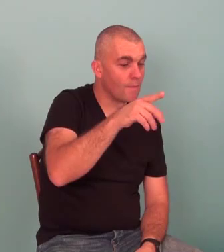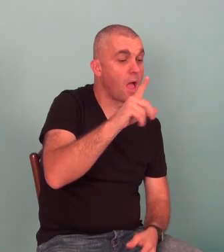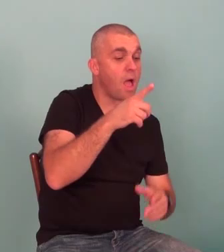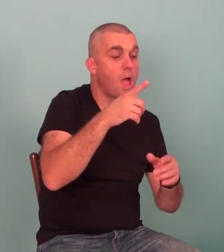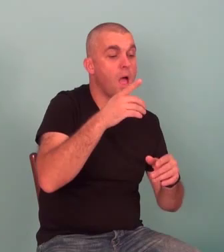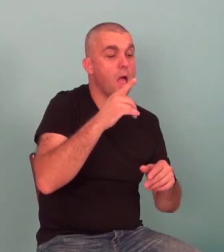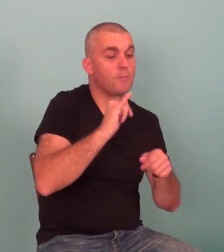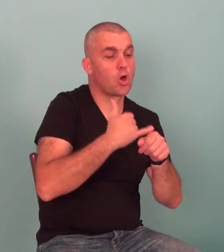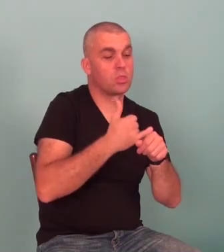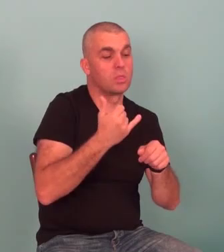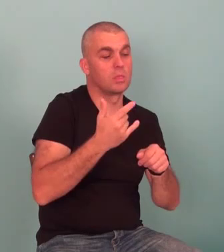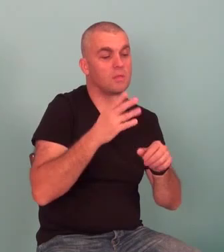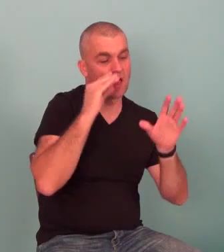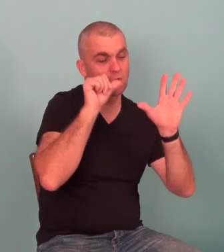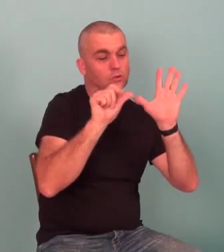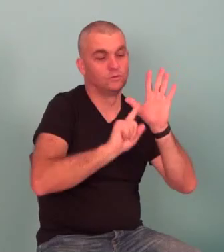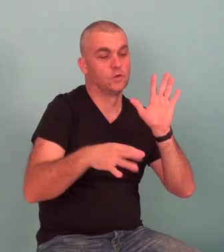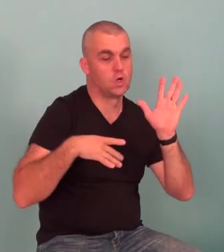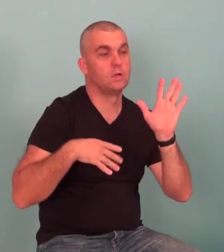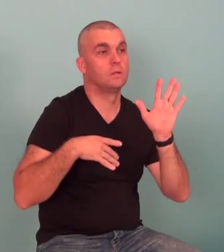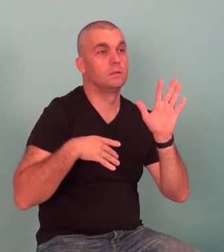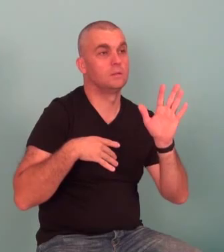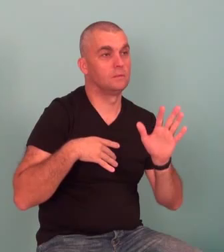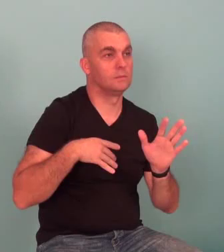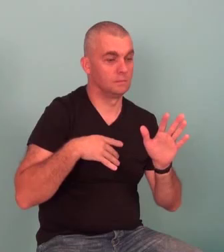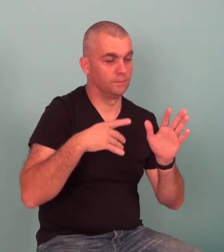W piątek wieczorem po szóstej jestem wolny.